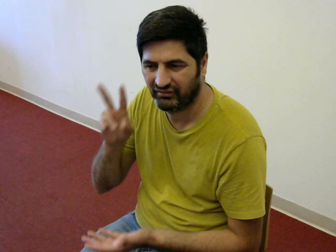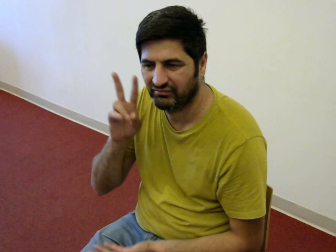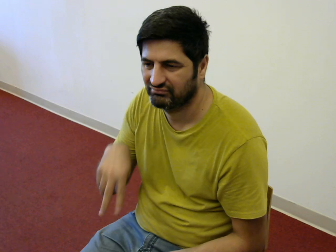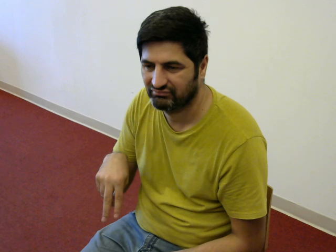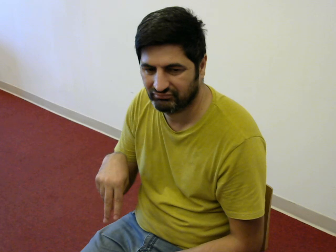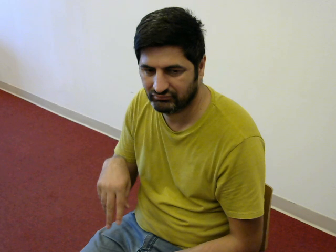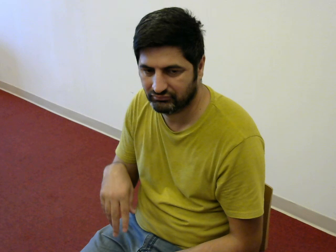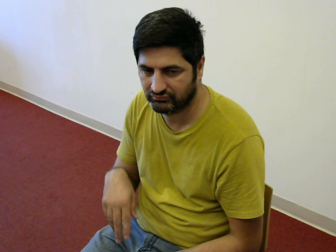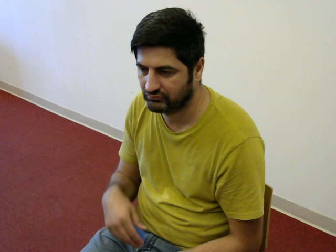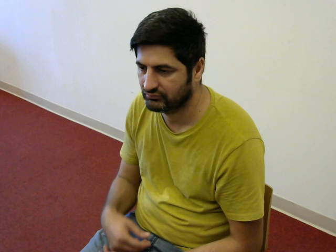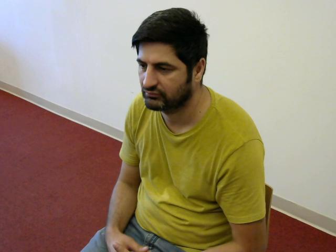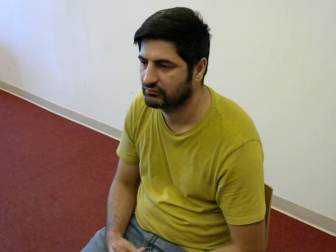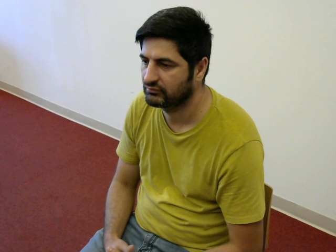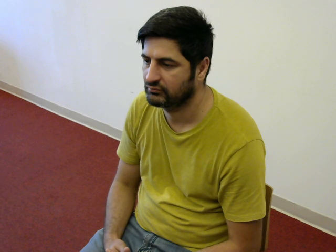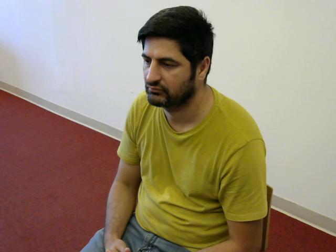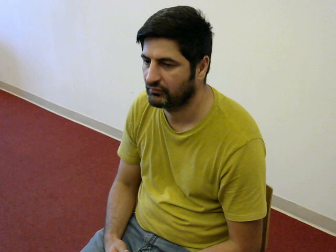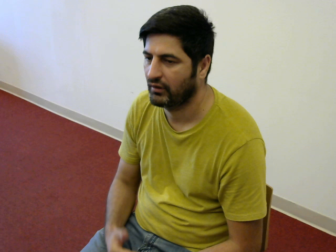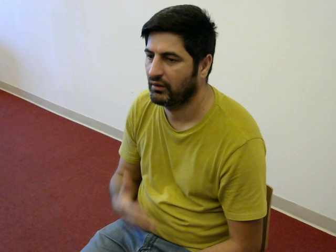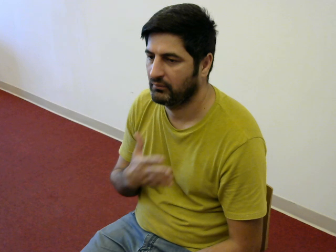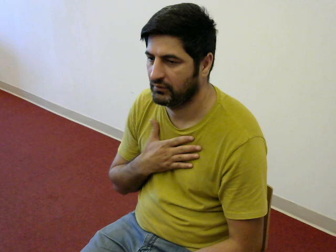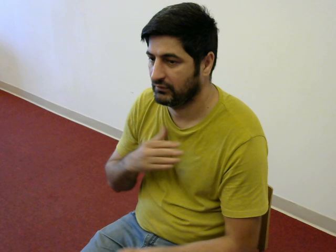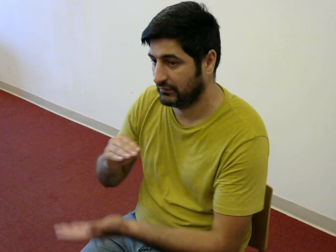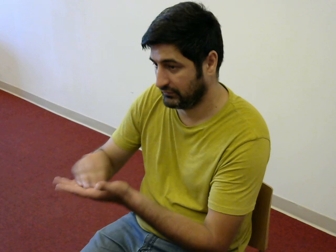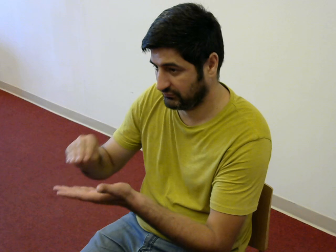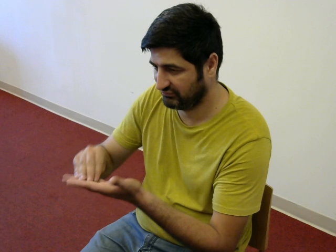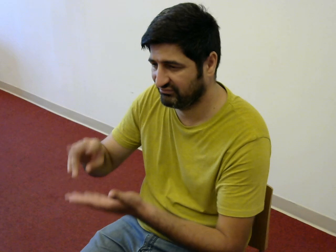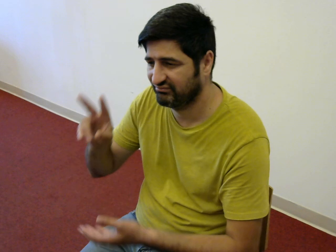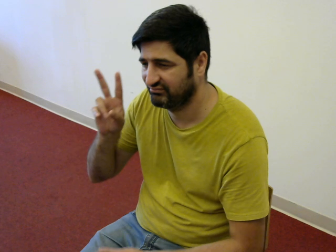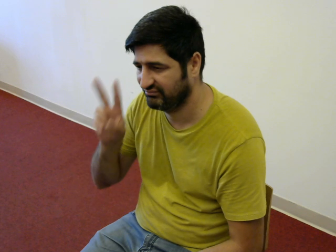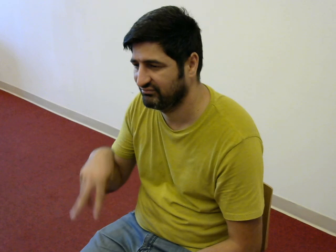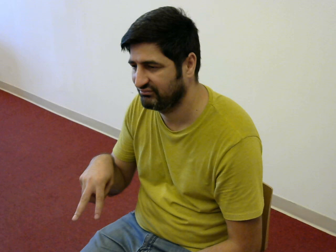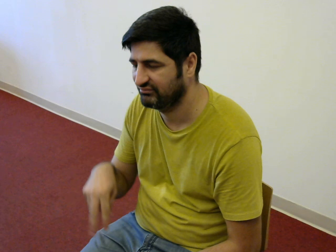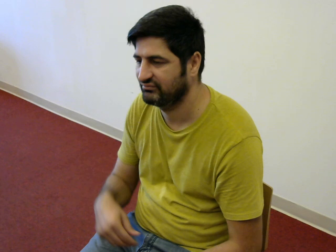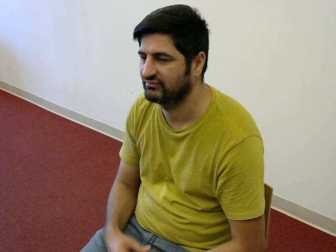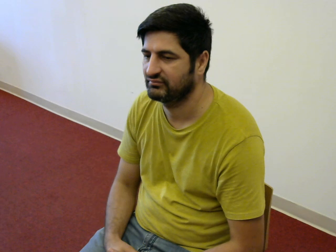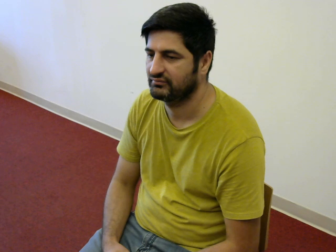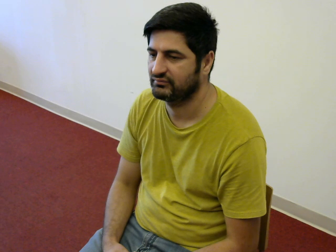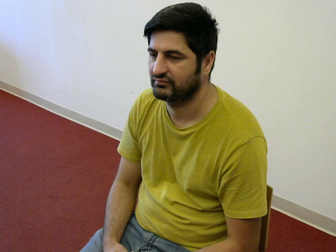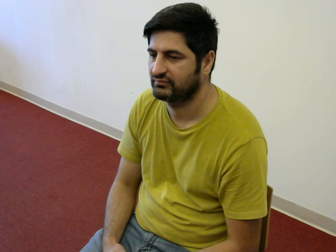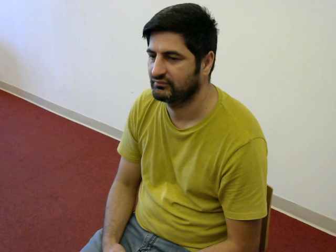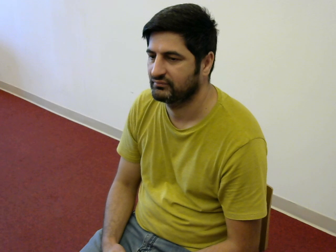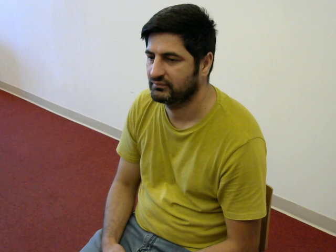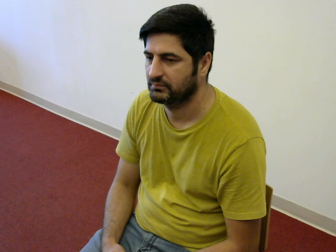Mən yaza bilmirəm